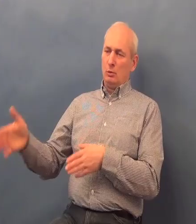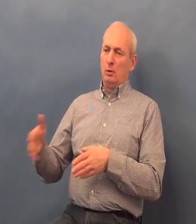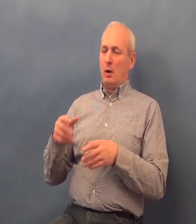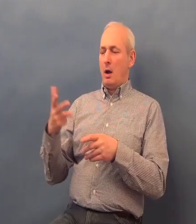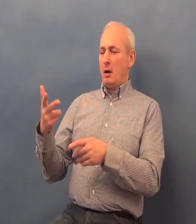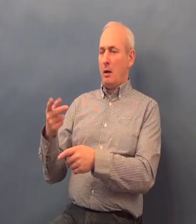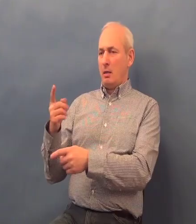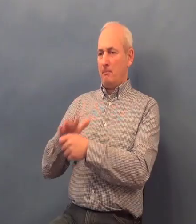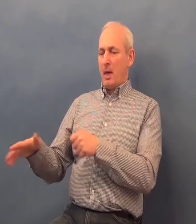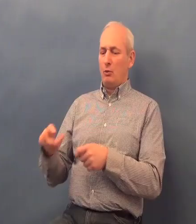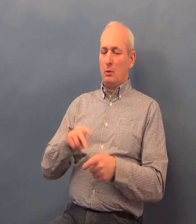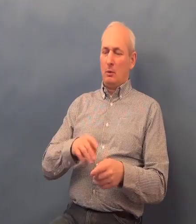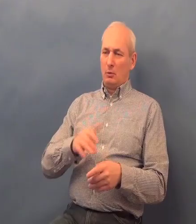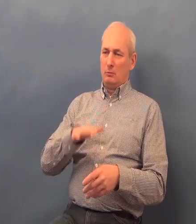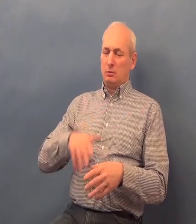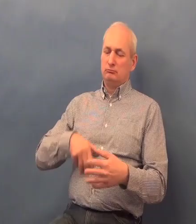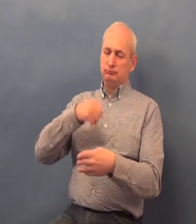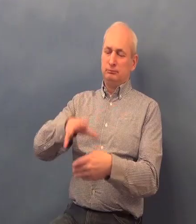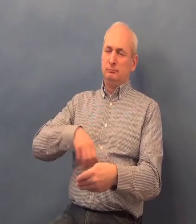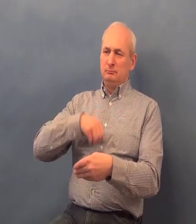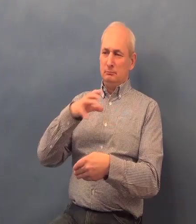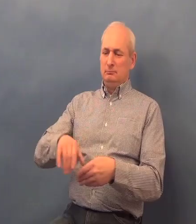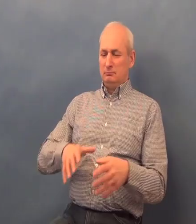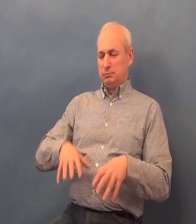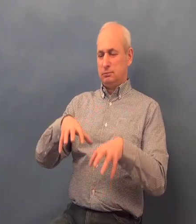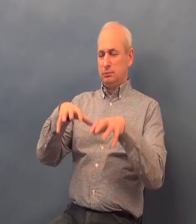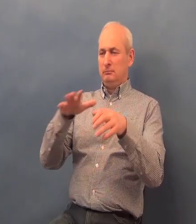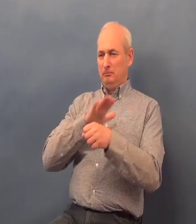Pierwszy kosz z lewej strony jest pełny, a do drugiego mężczyzna wrzuca gruszki z kieszeni fartucha, kosz się zapełnia.